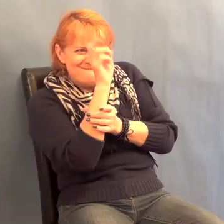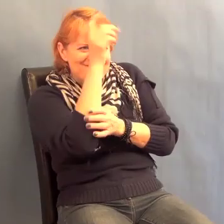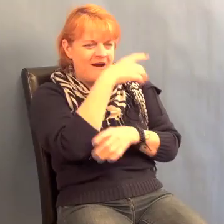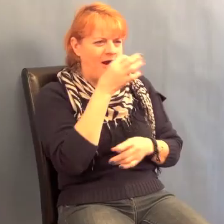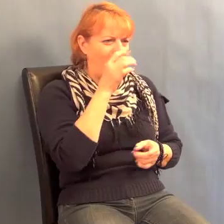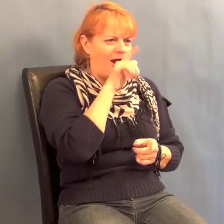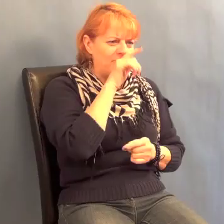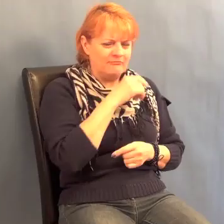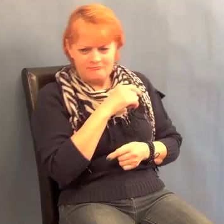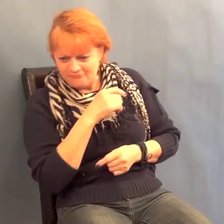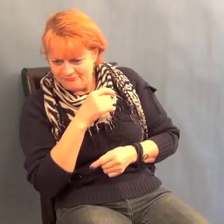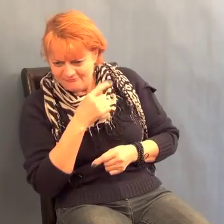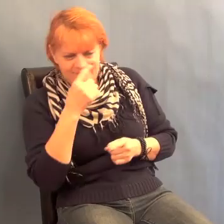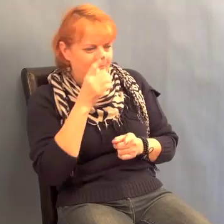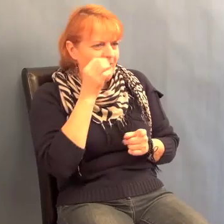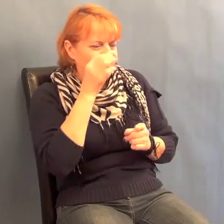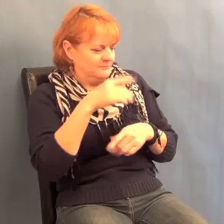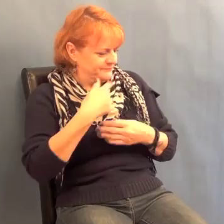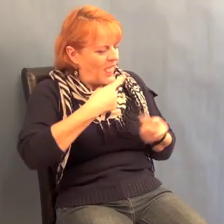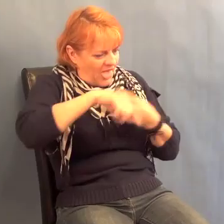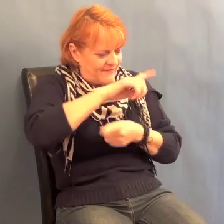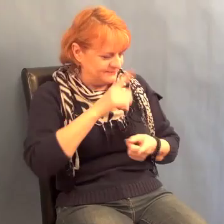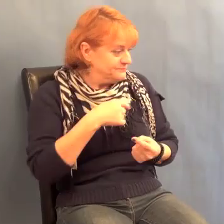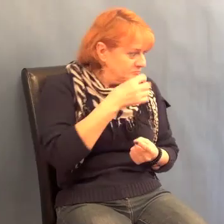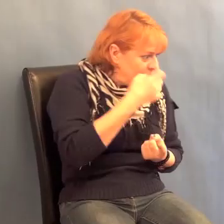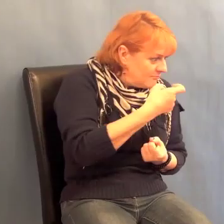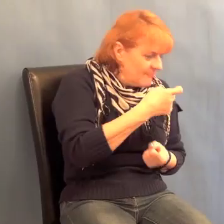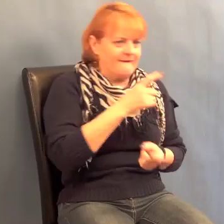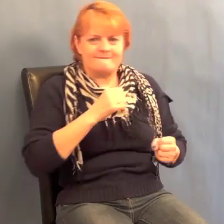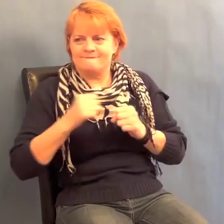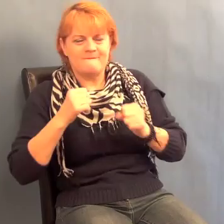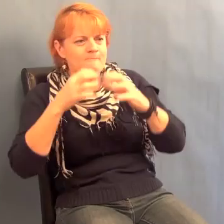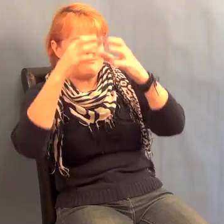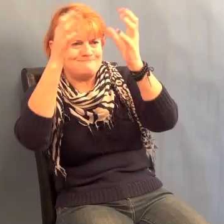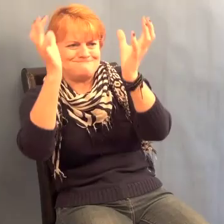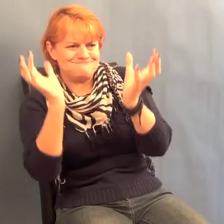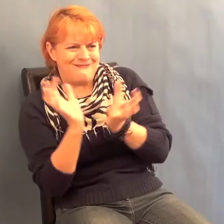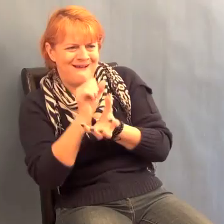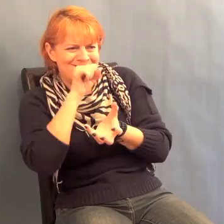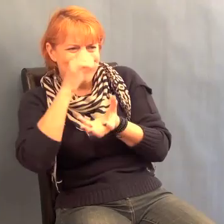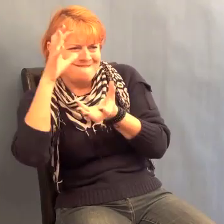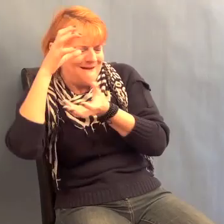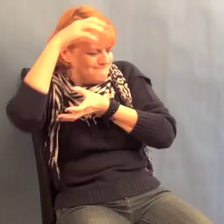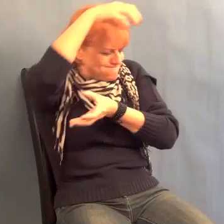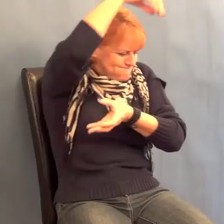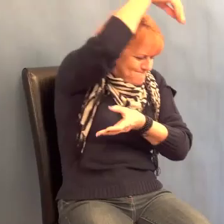Ptak zauważa kota, odwraca się na lewo i bierze dużą kulę, którą wrzuca do rury.